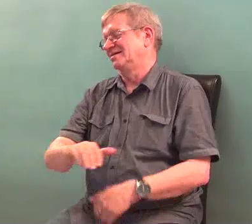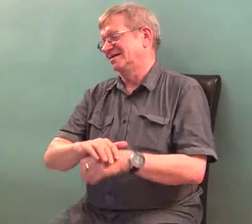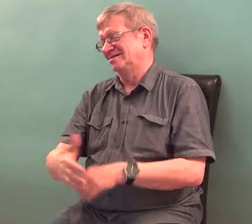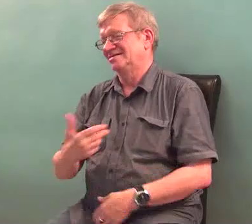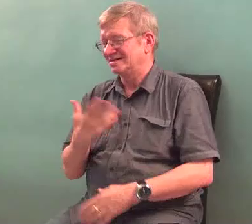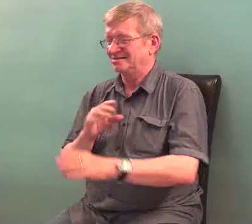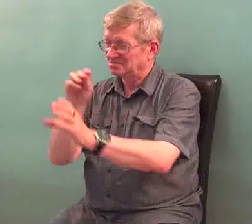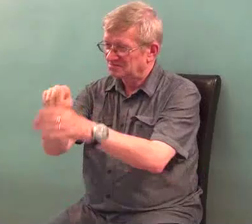Ja chciałbym dołączyć do twojej pracy.